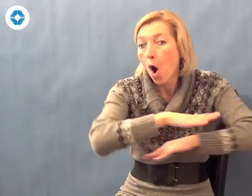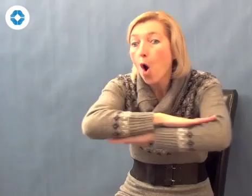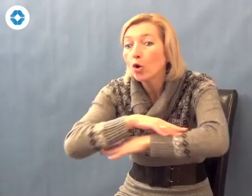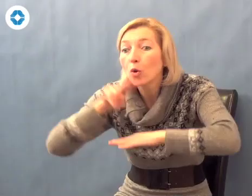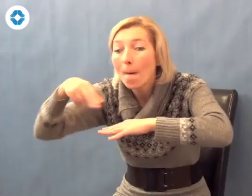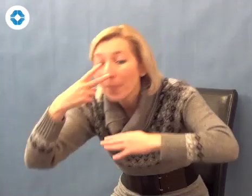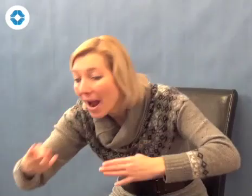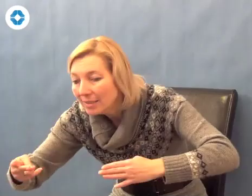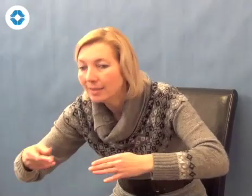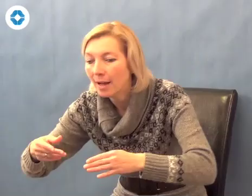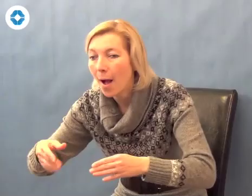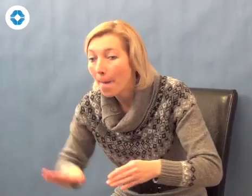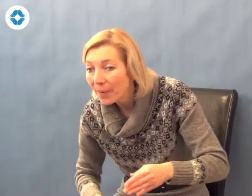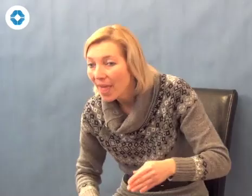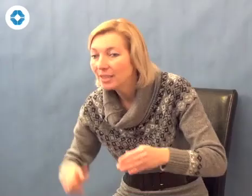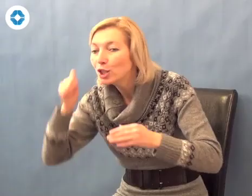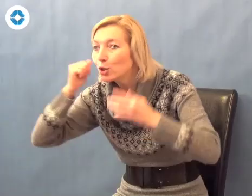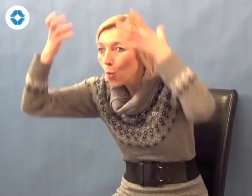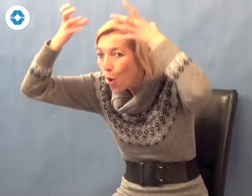Pies szukał żaby, aż w końcu słoik zaklinował mu się na głowie.